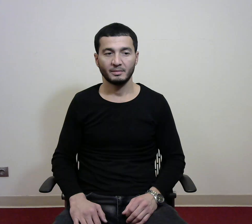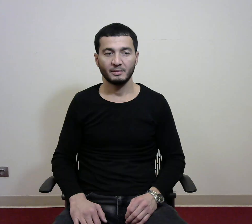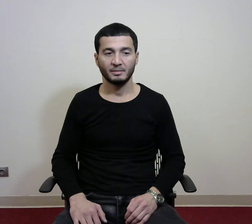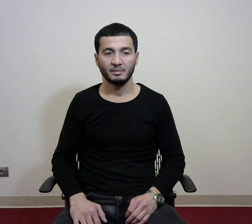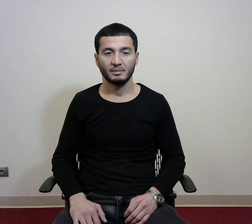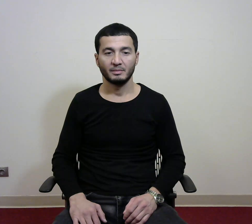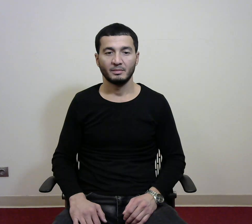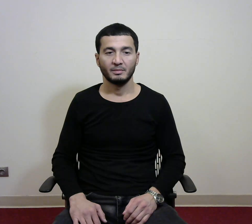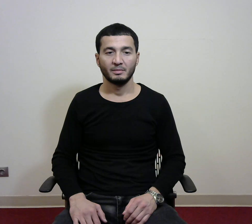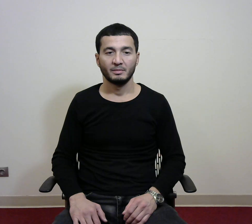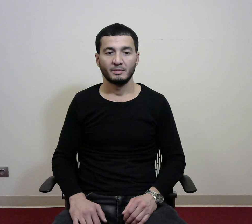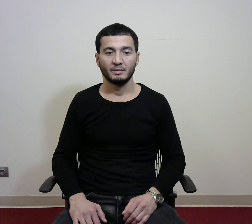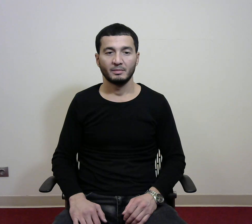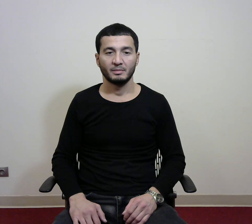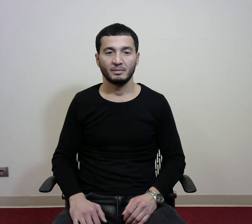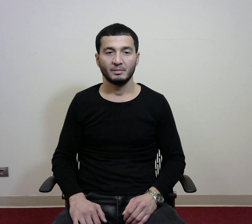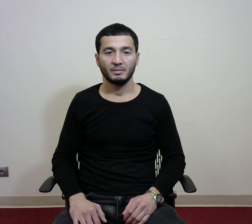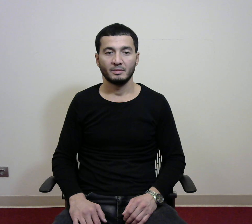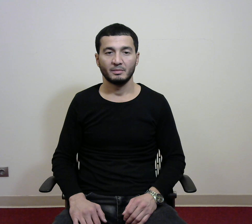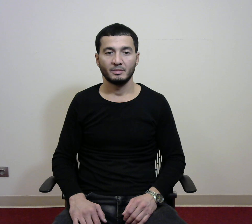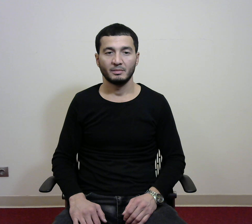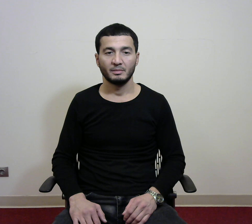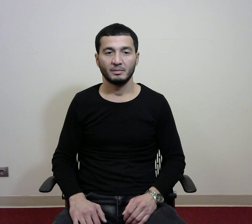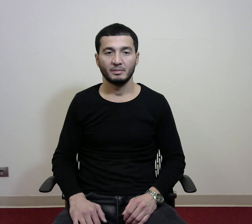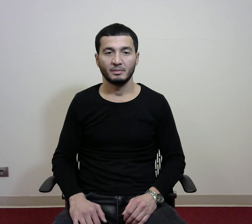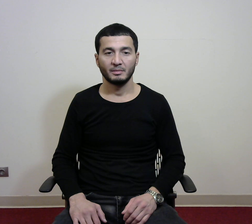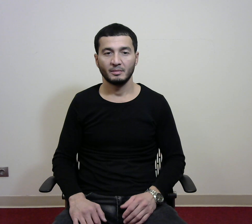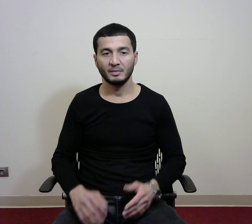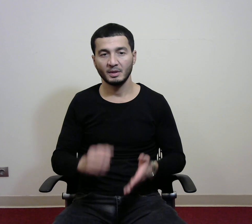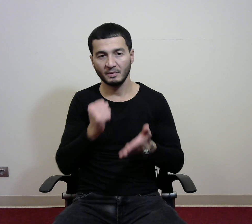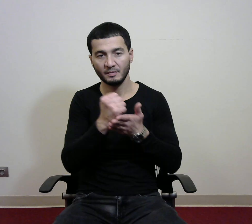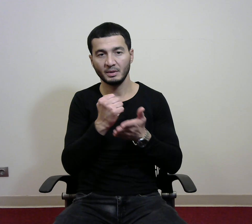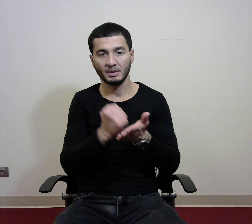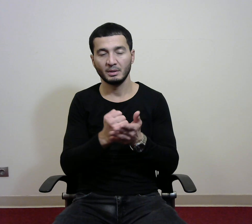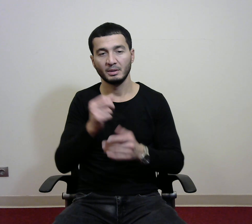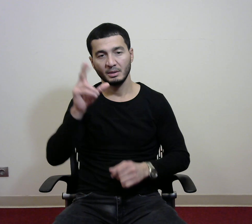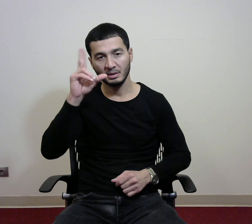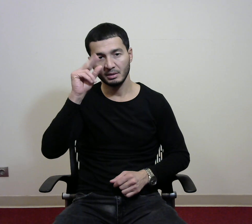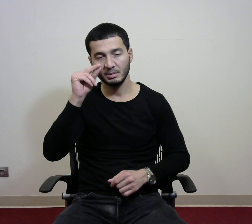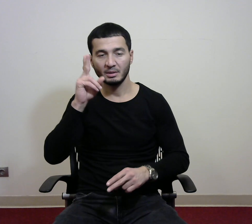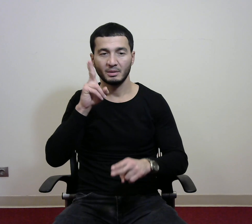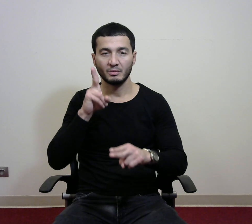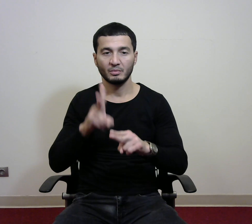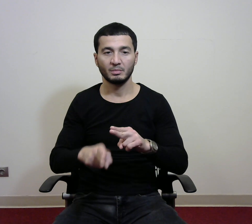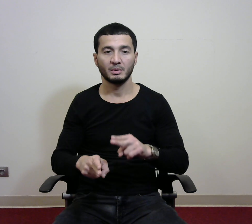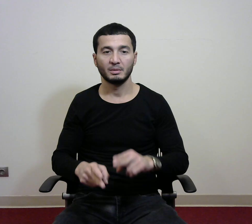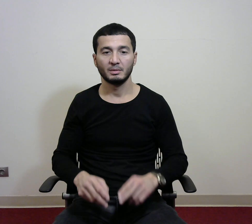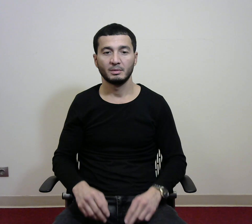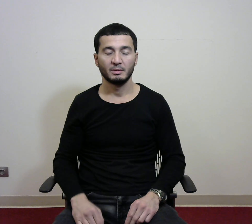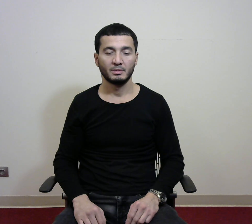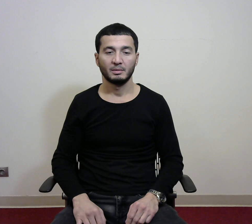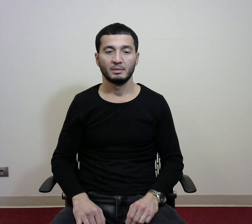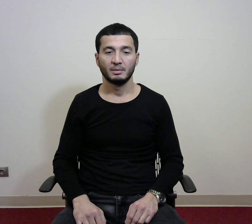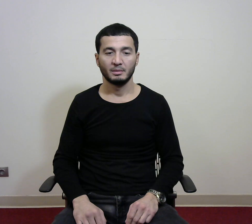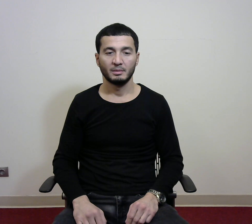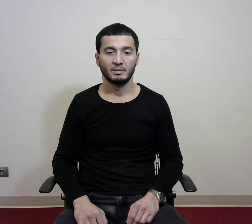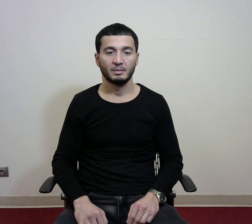Viza nə vaxt bitir?